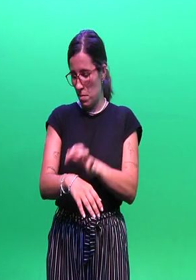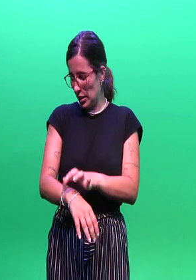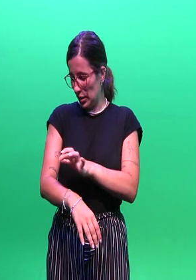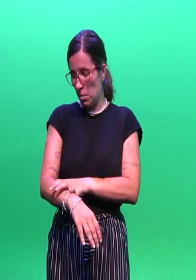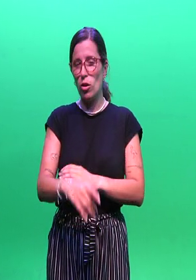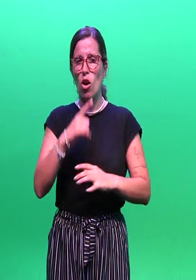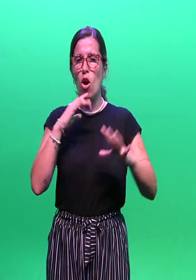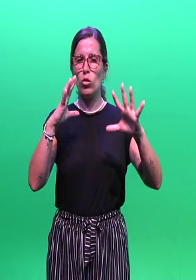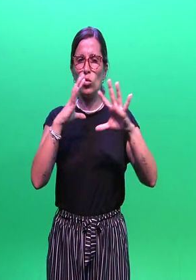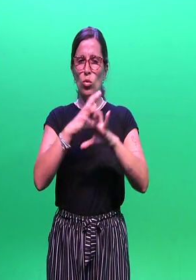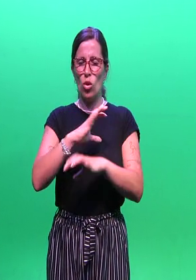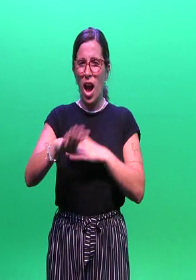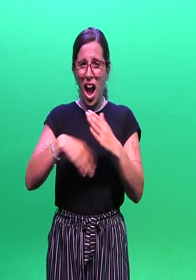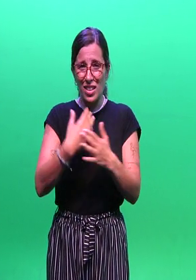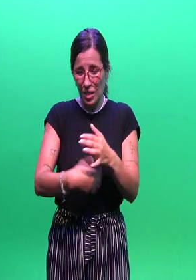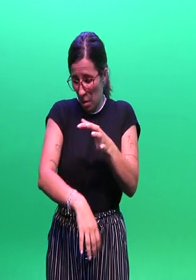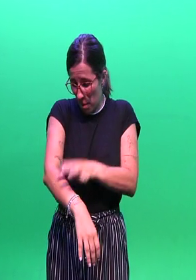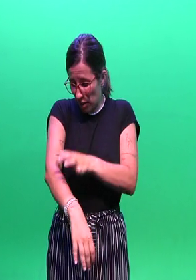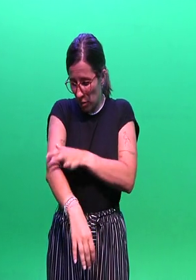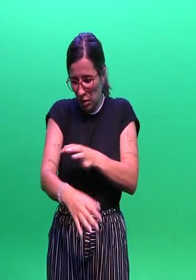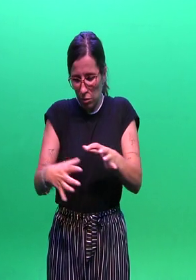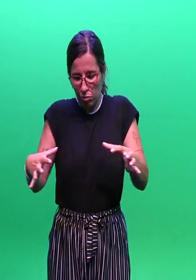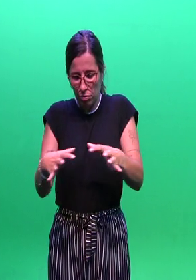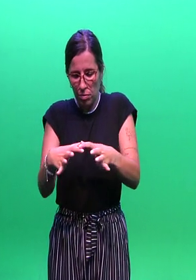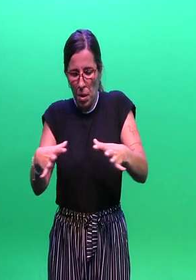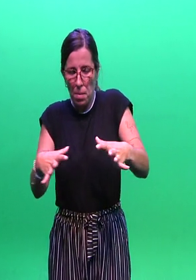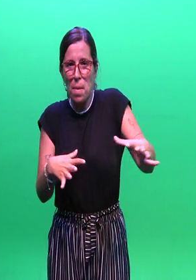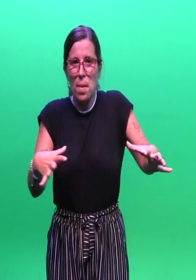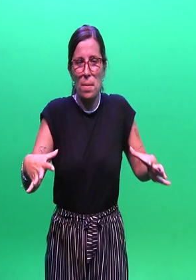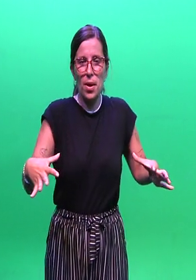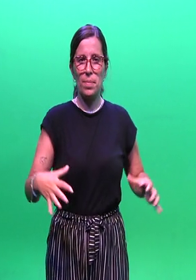Tinc taques al braç, són fosques, i les taques s'han anat ajuntant.